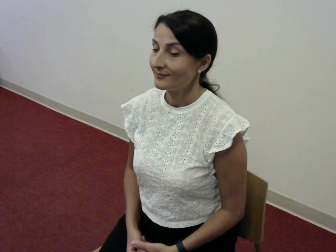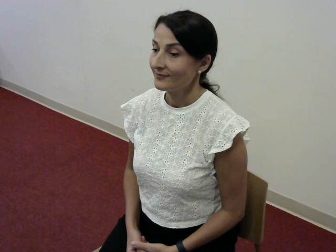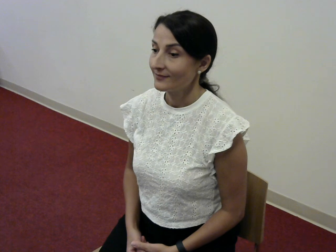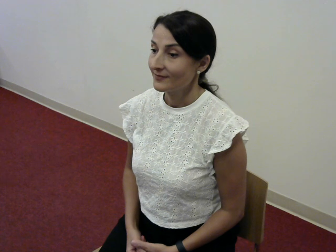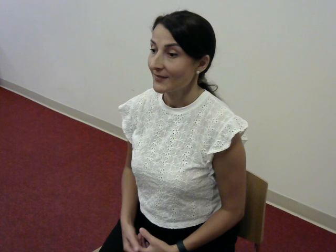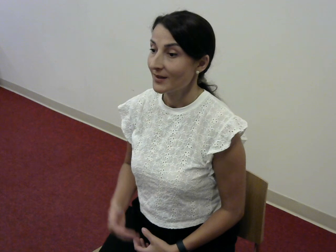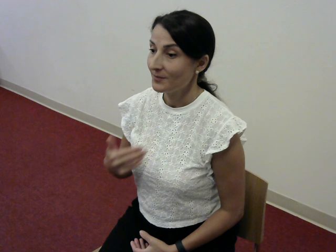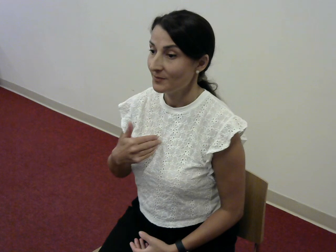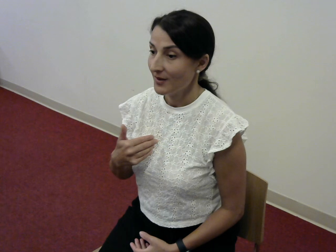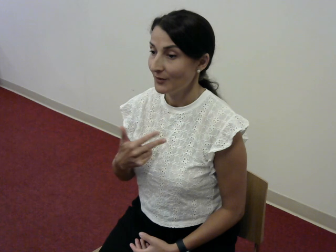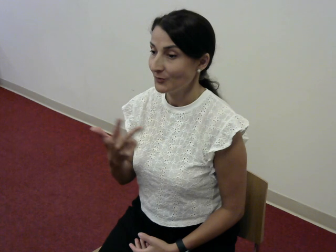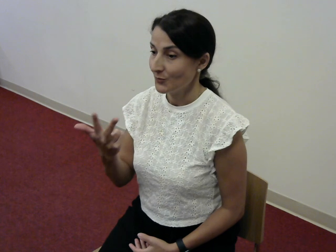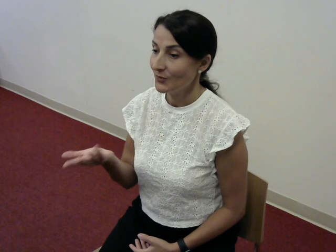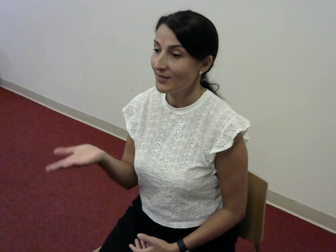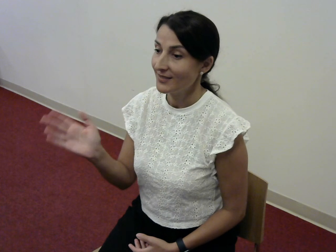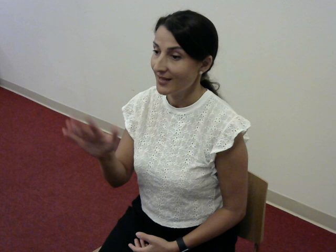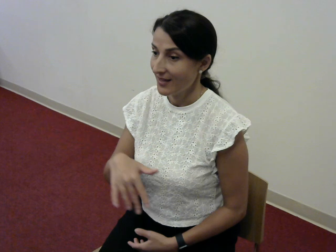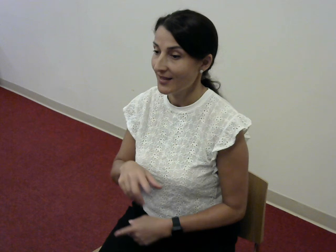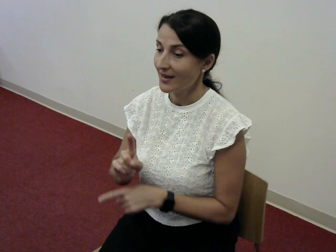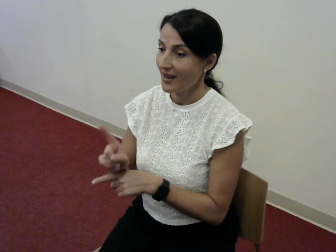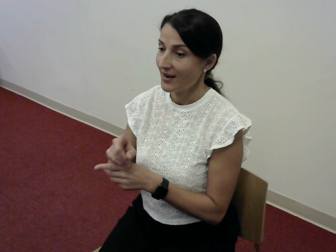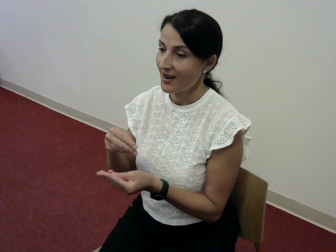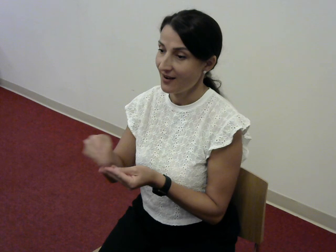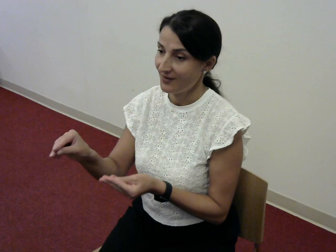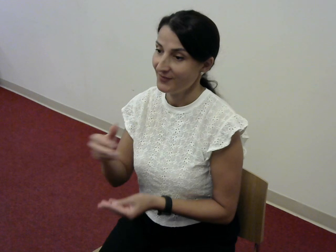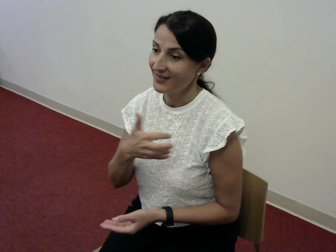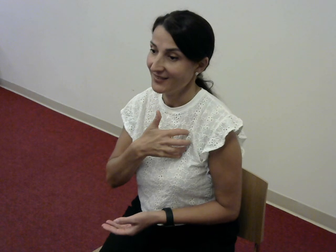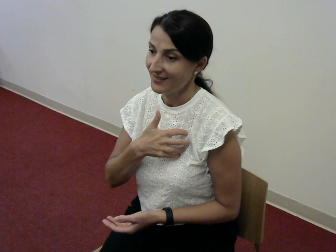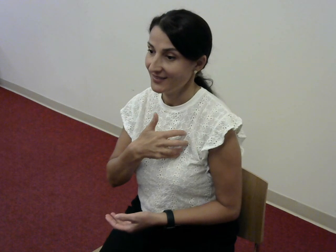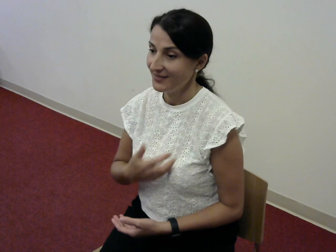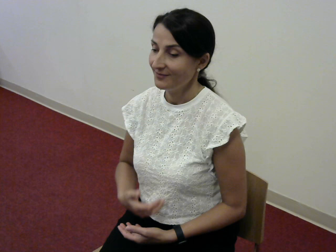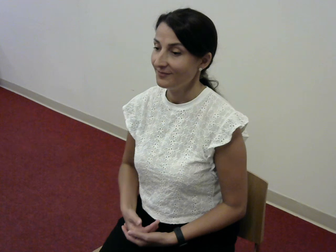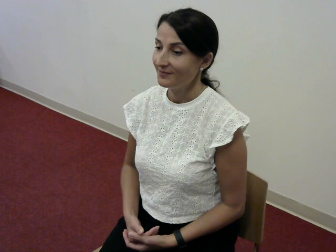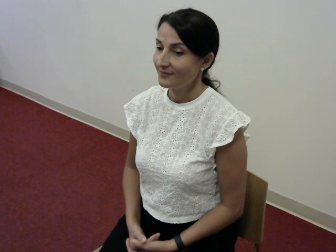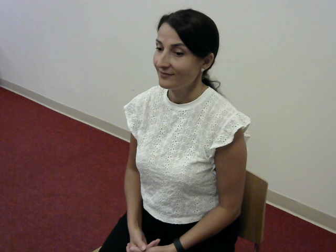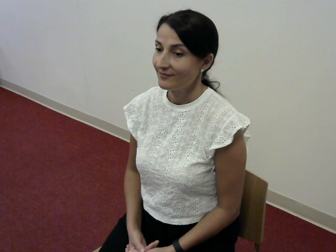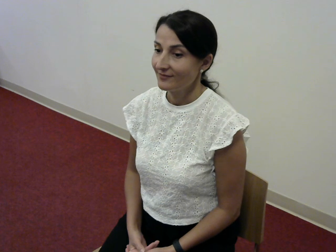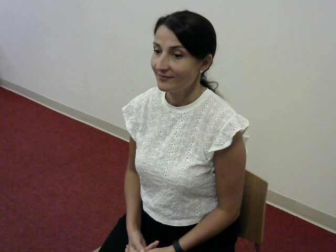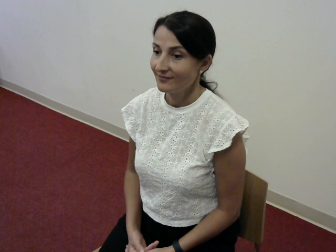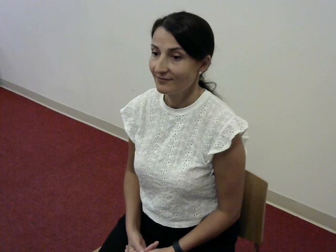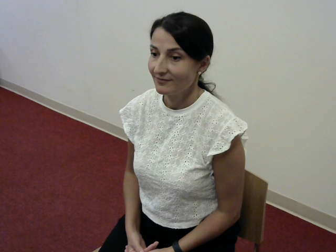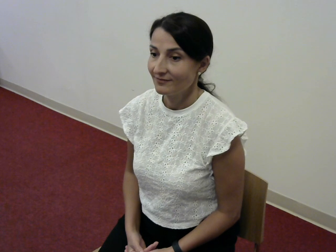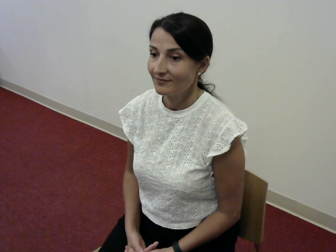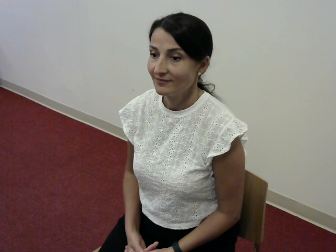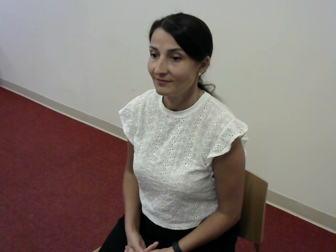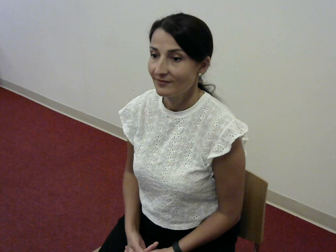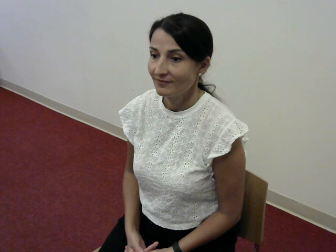Mən 3 ədəd qələm almaq istərdim